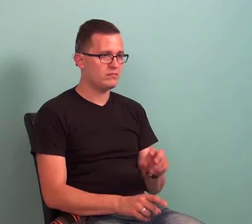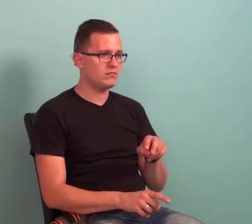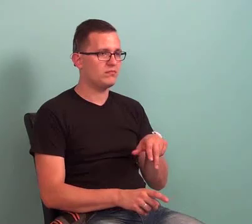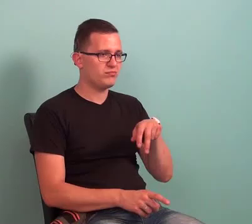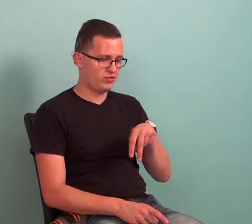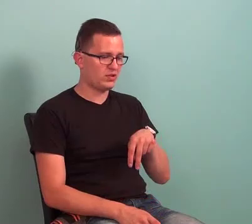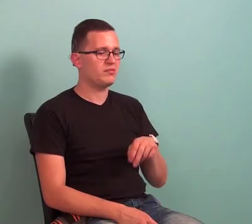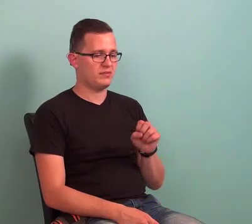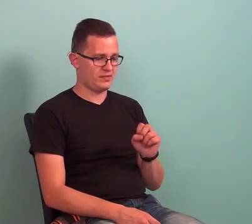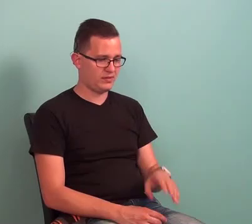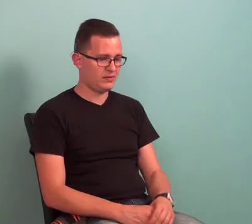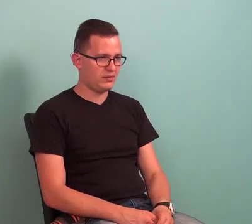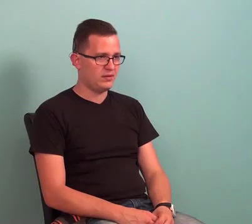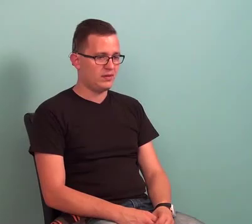Tak, na przystanku.